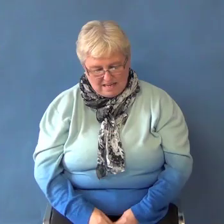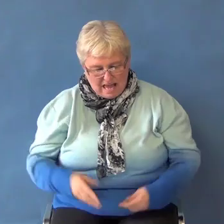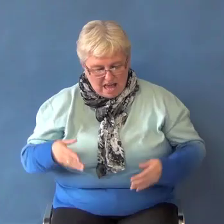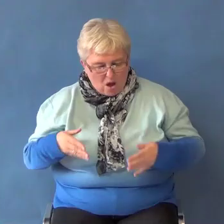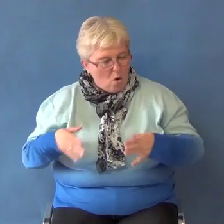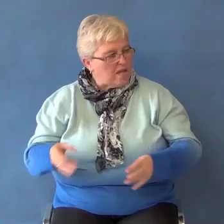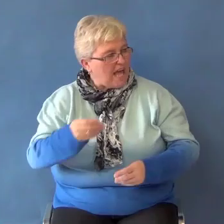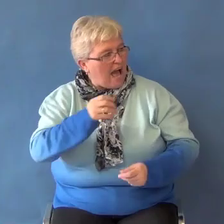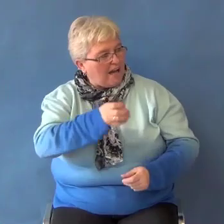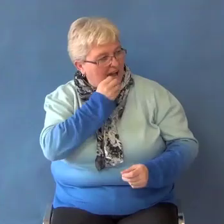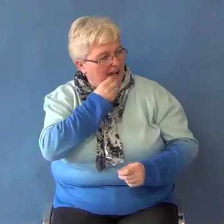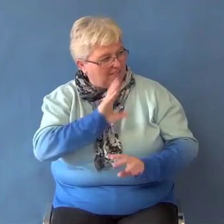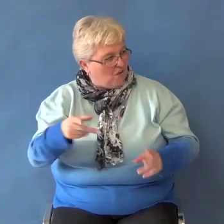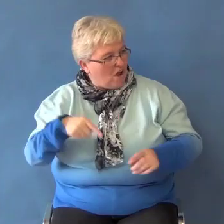Nie wolno jeść na ulicy.